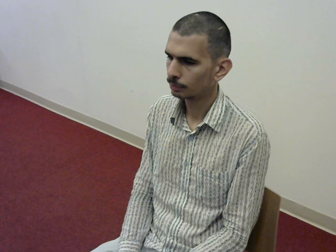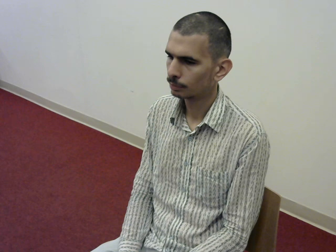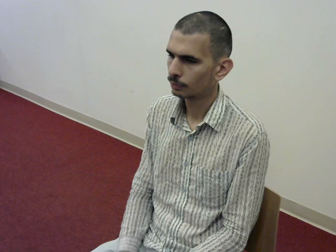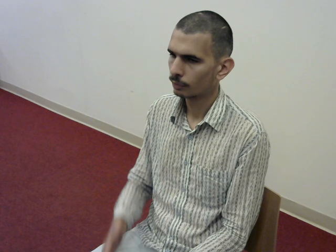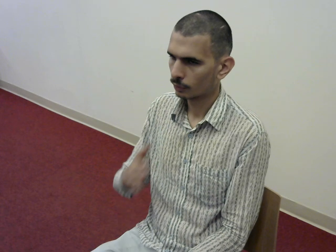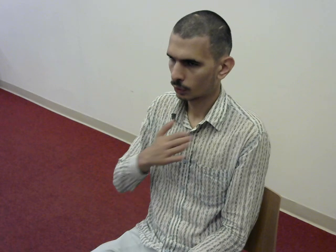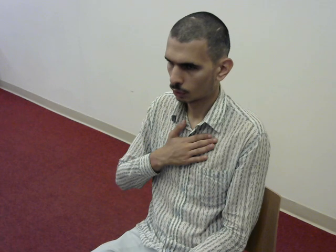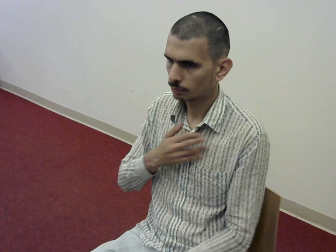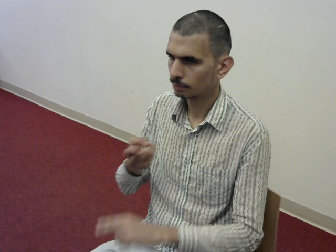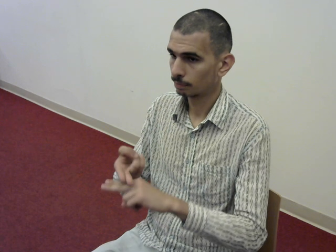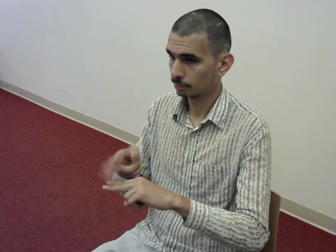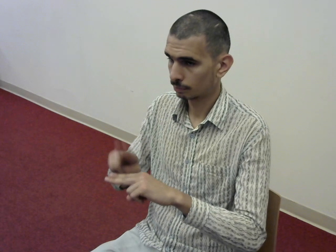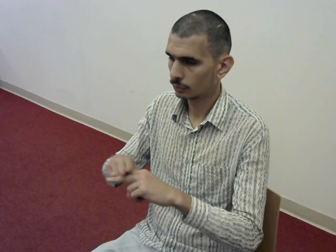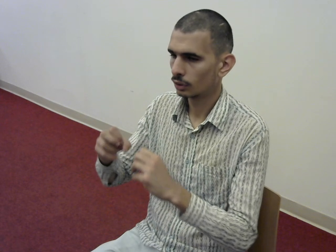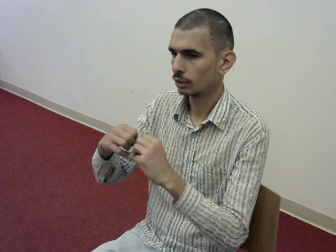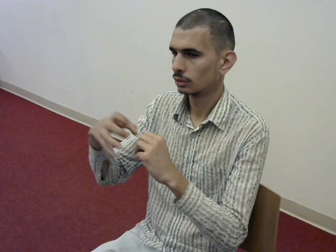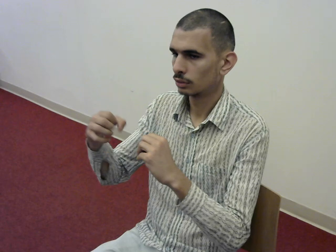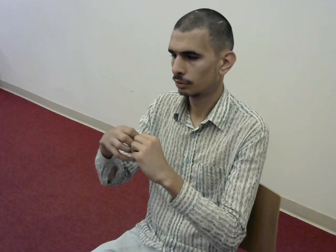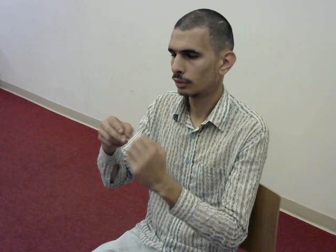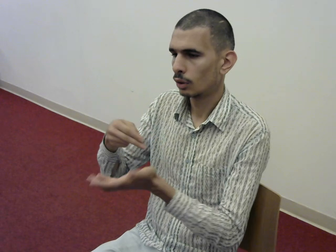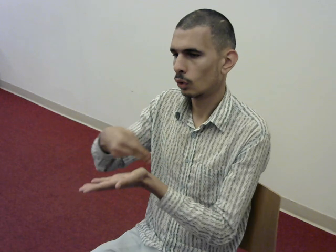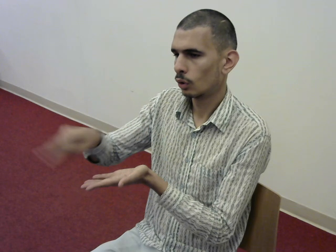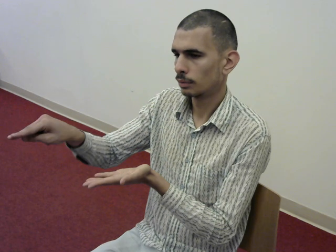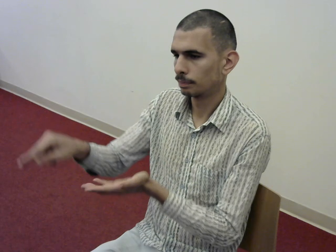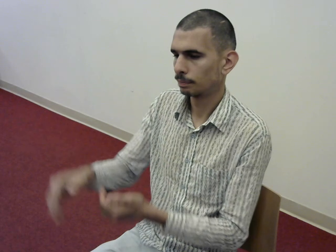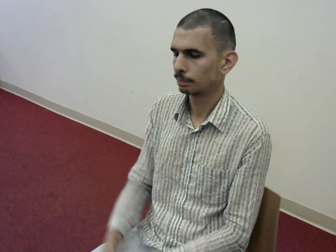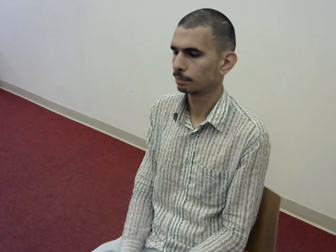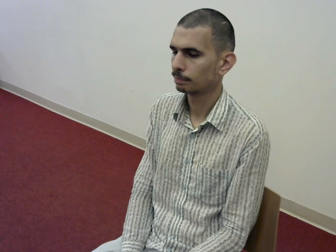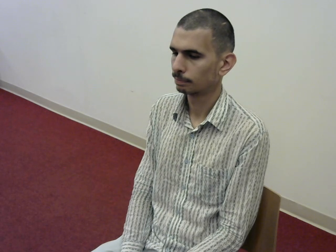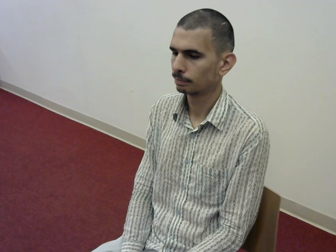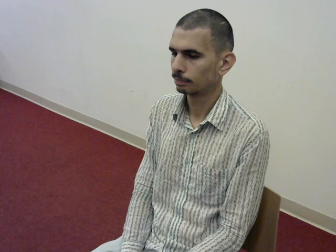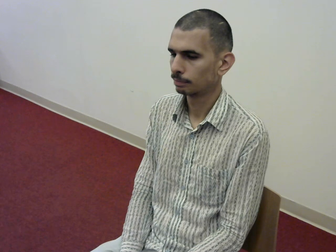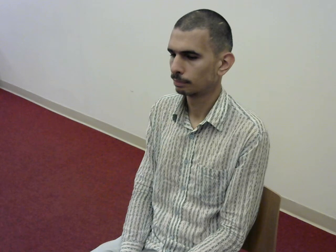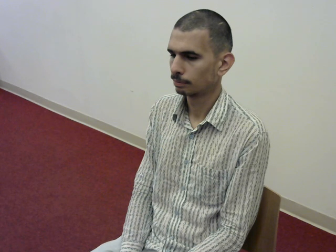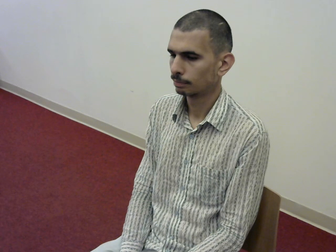Mən bunu 15 manata almışam